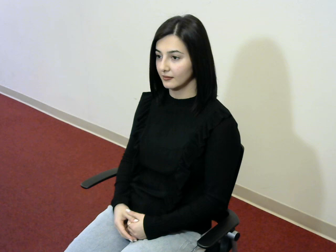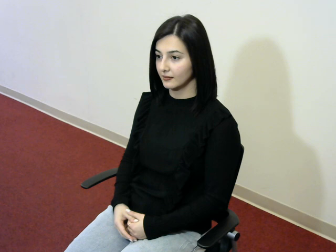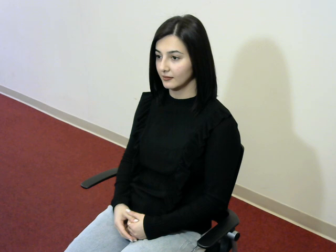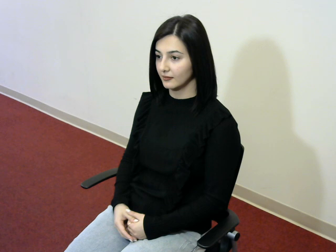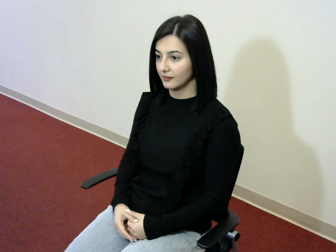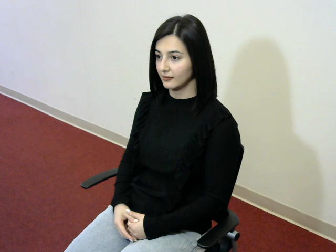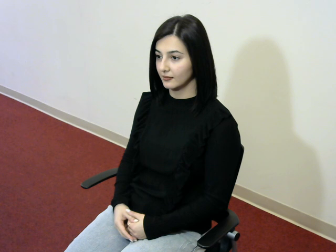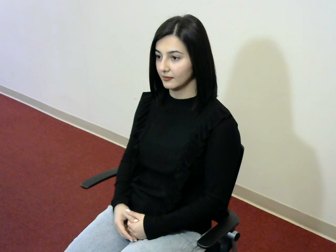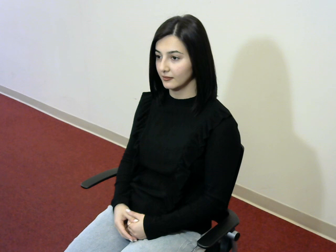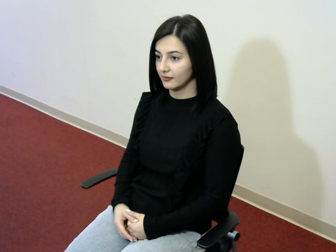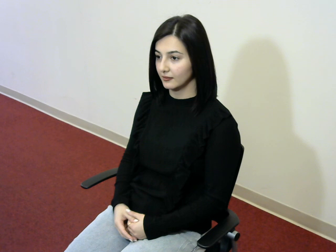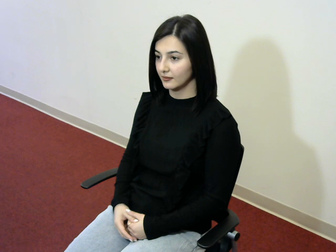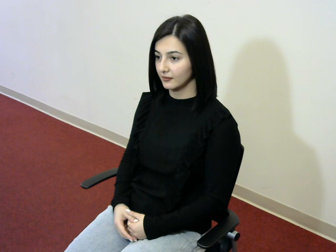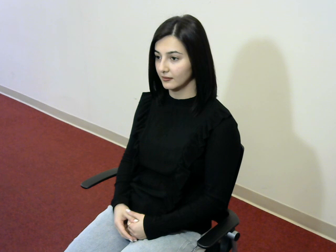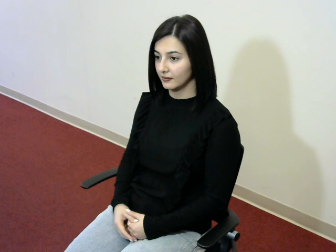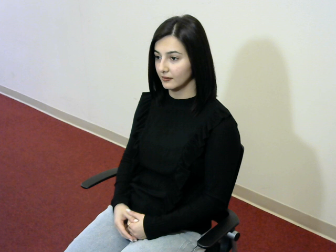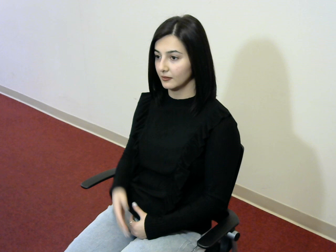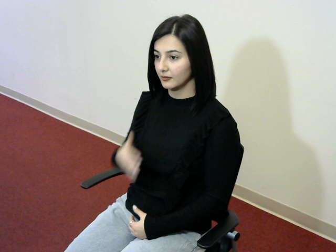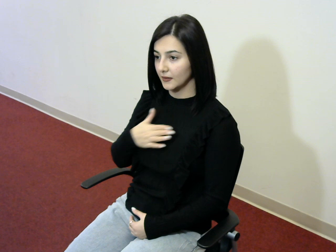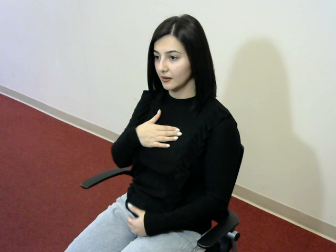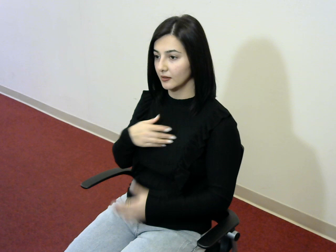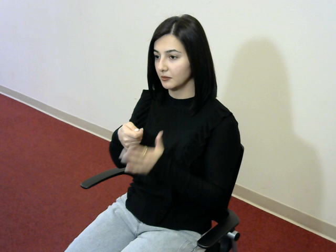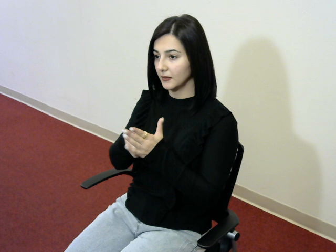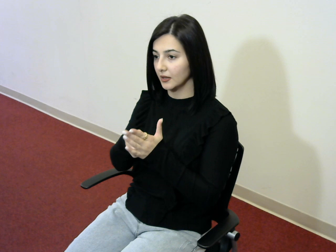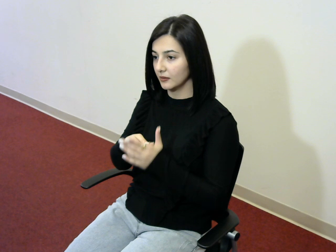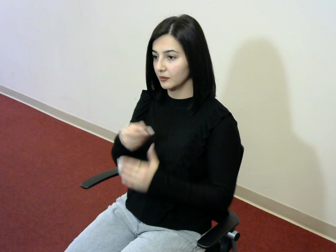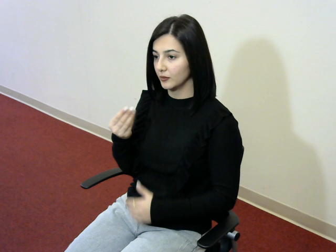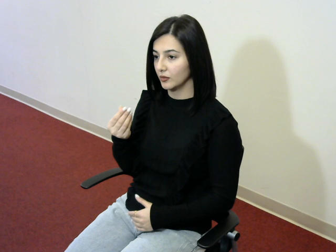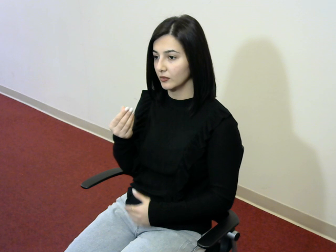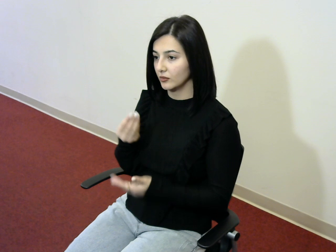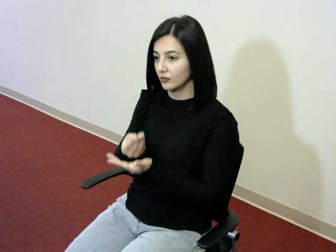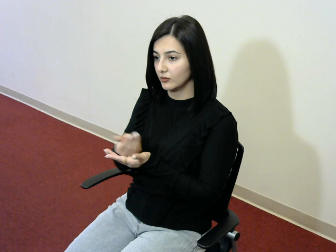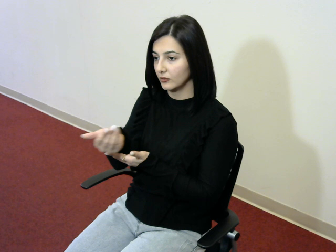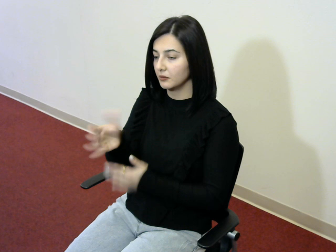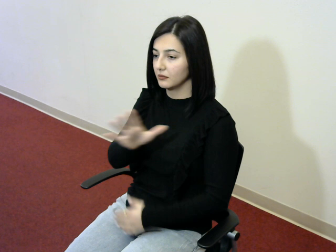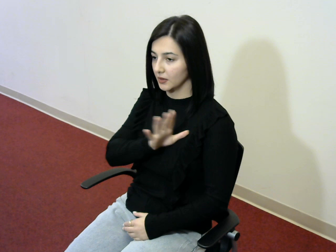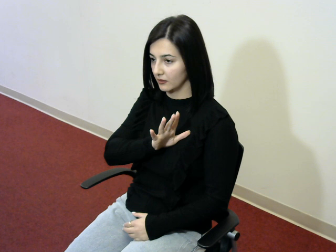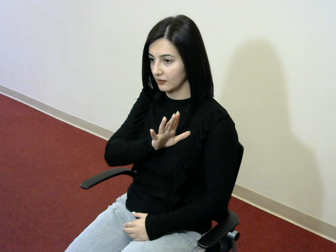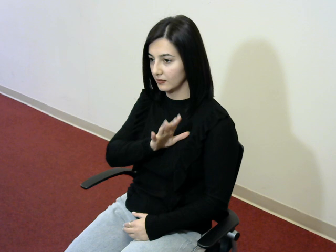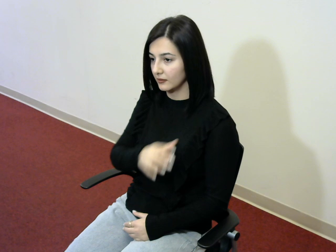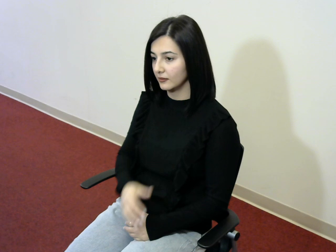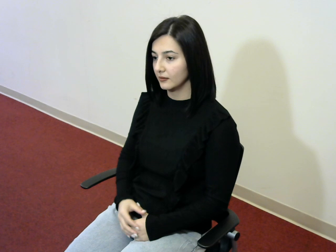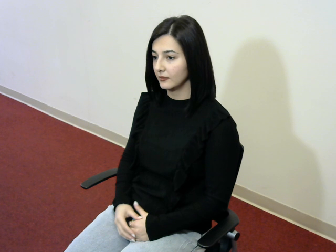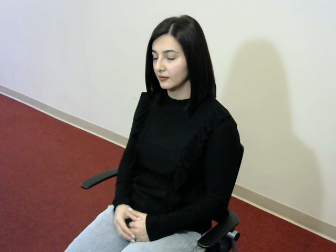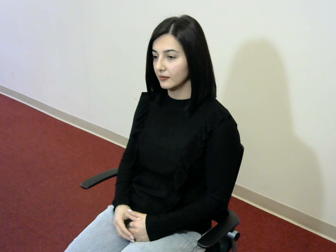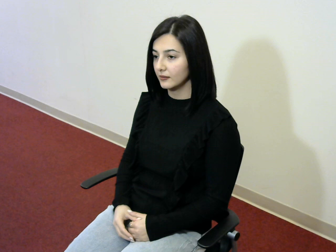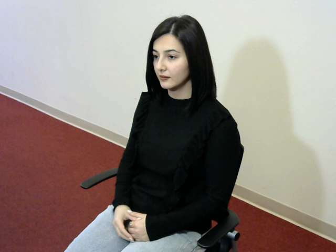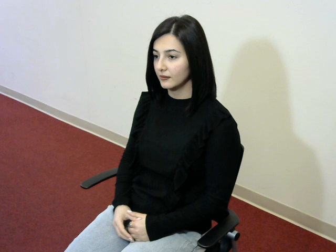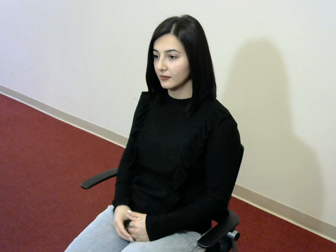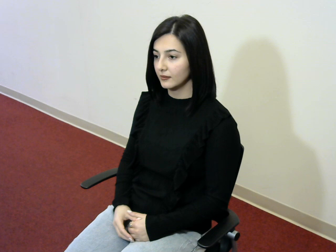Mən biletlərin pulunu ödəmişəm